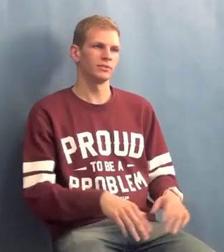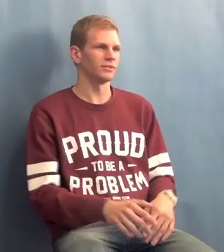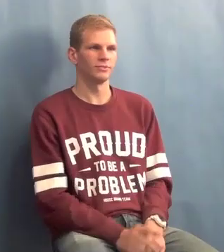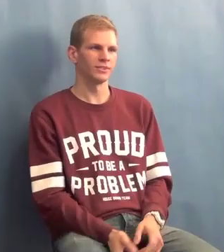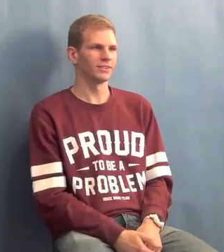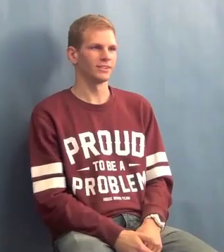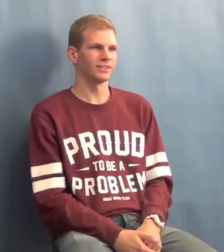Nie wolno pływać.